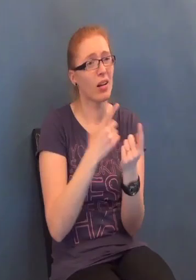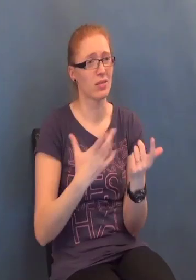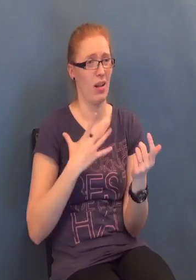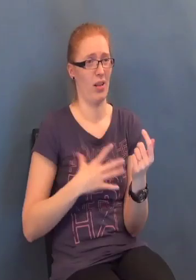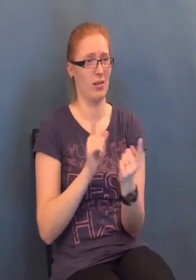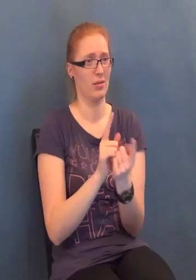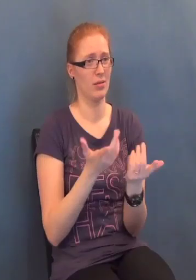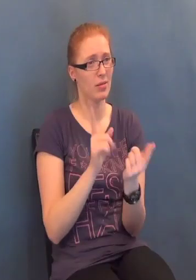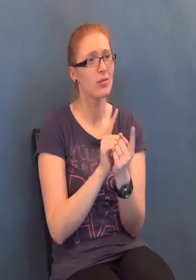Chcę spotkać się z tobą, chcę.